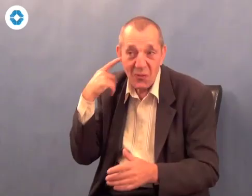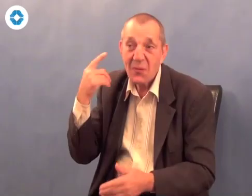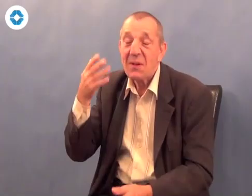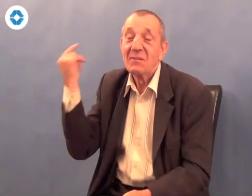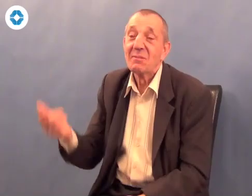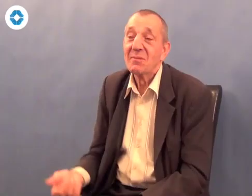Nie wiem.